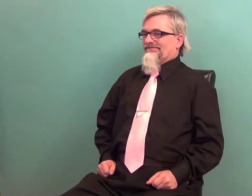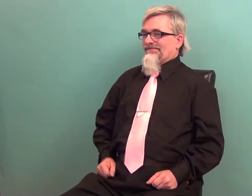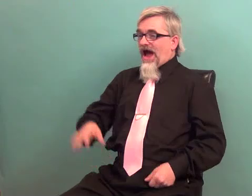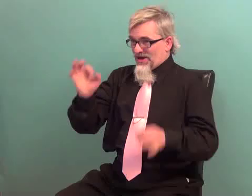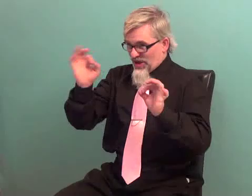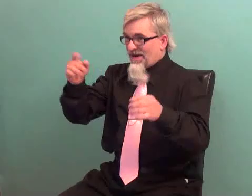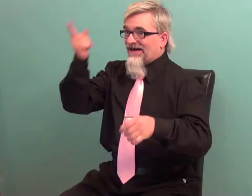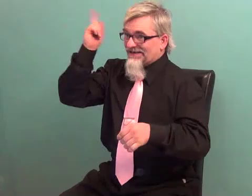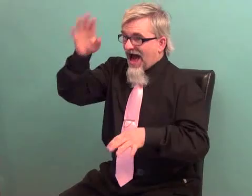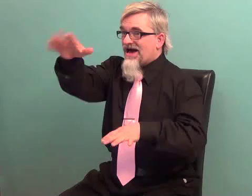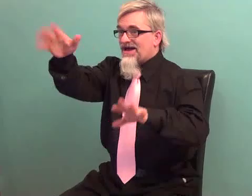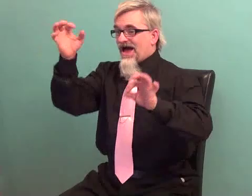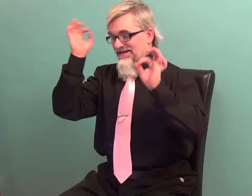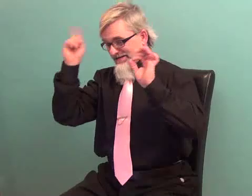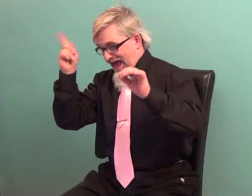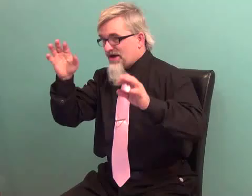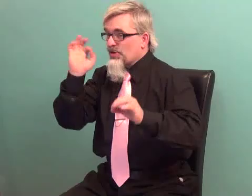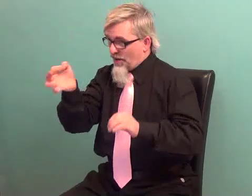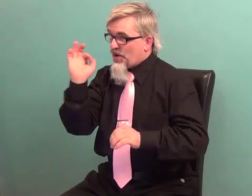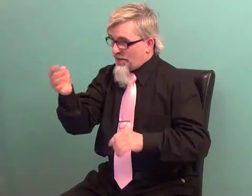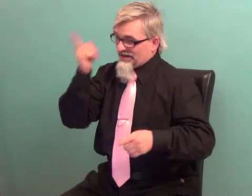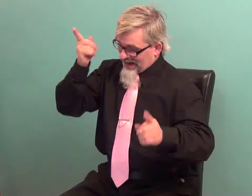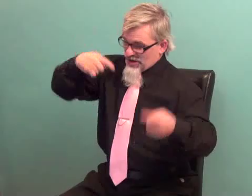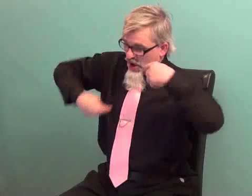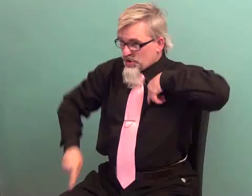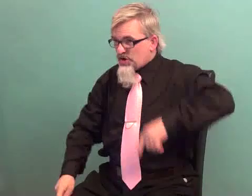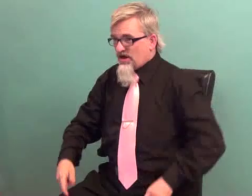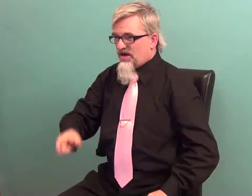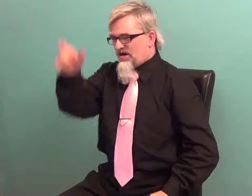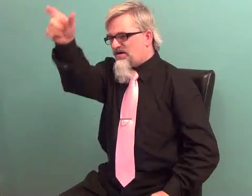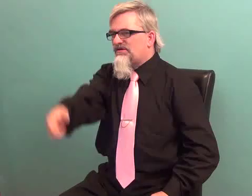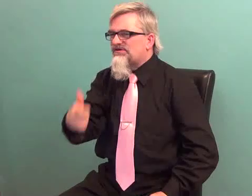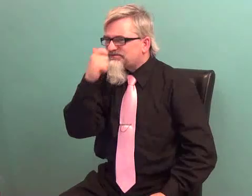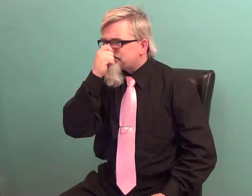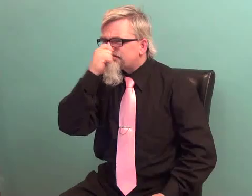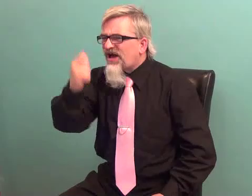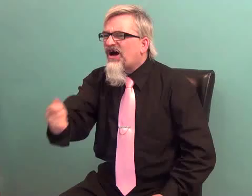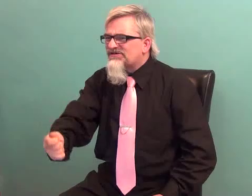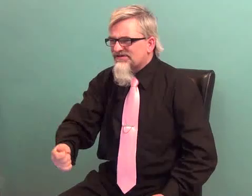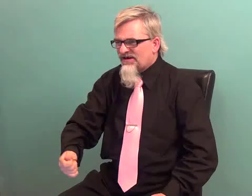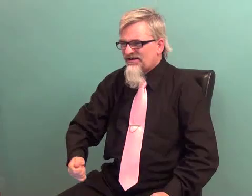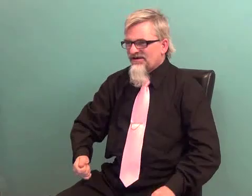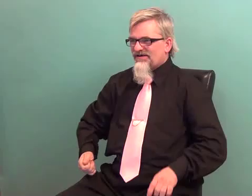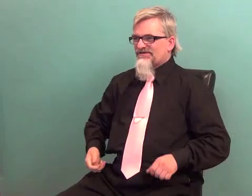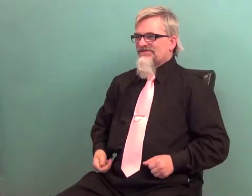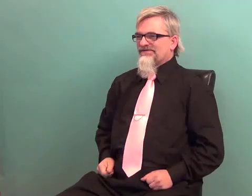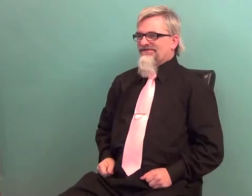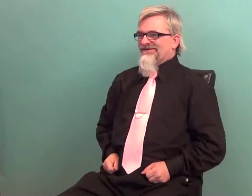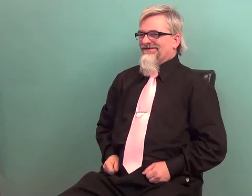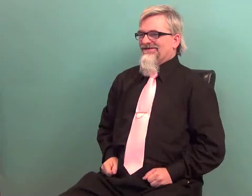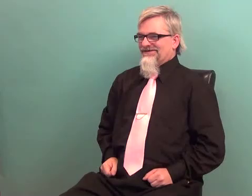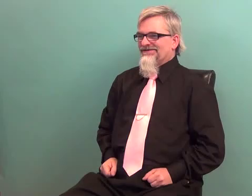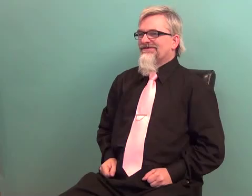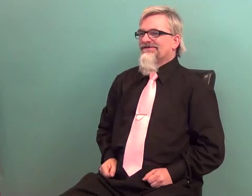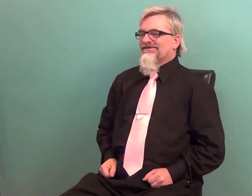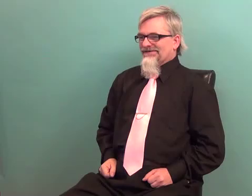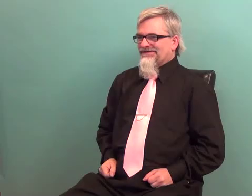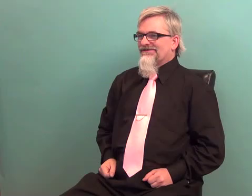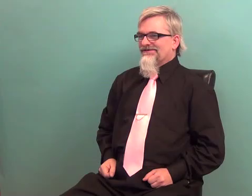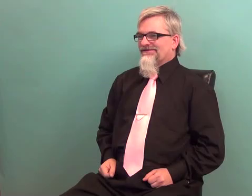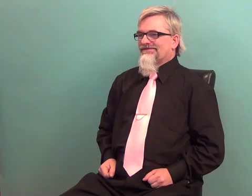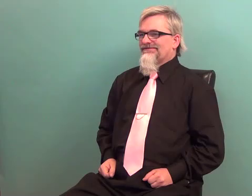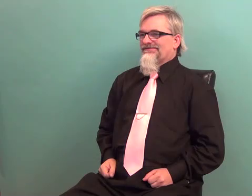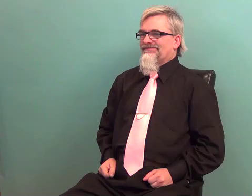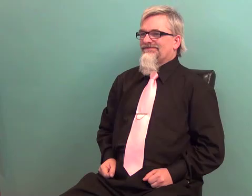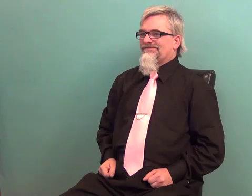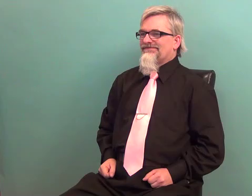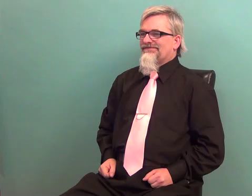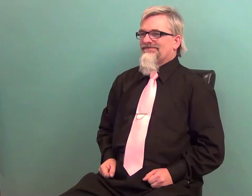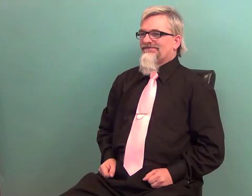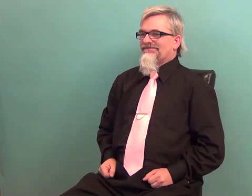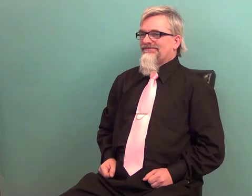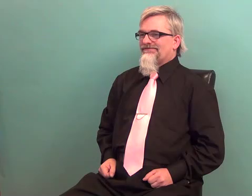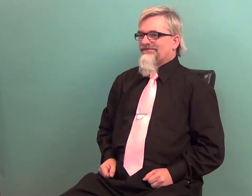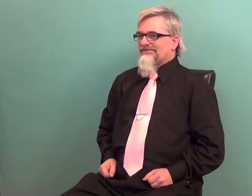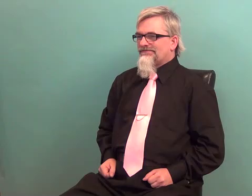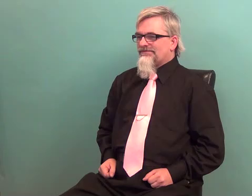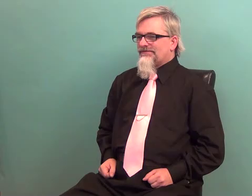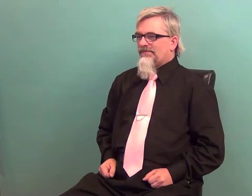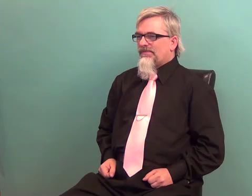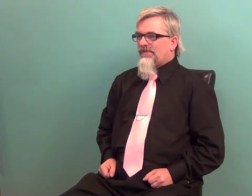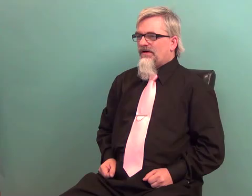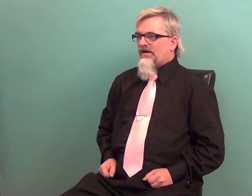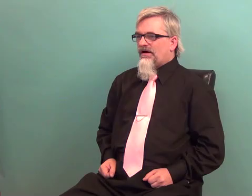Dobrze, rozumiem zakaz, ale jak jest zakaz kąpieli i nie myjesz nigdzie, to ty śmierdzisz!